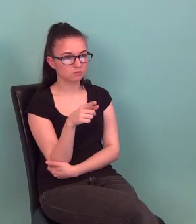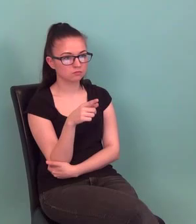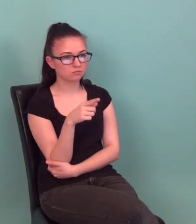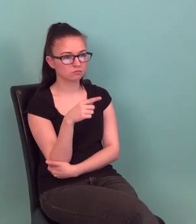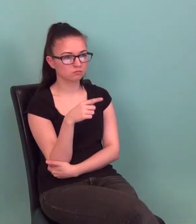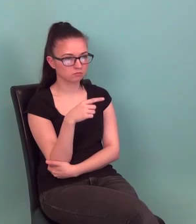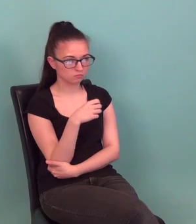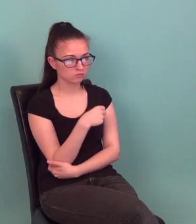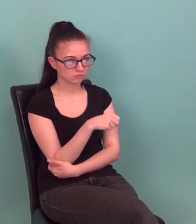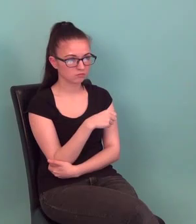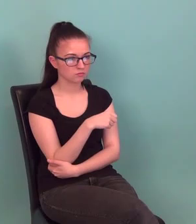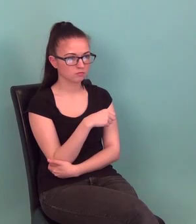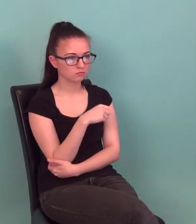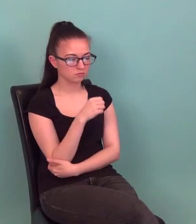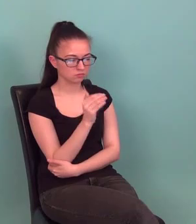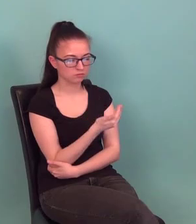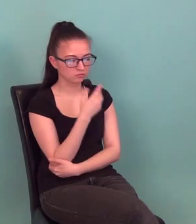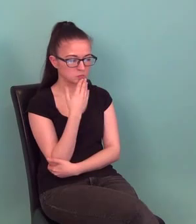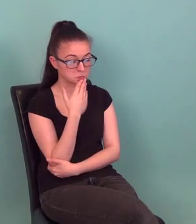Motor w skrócie.